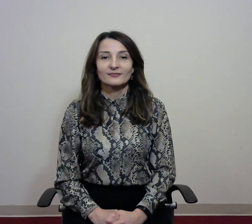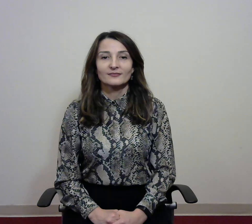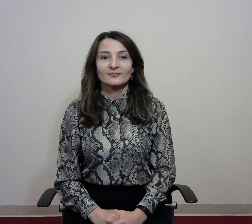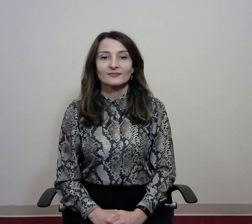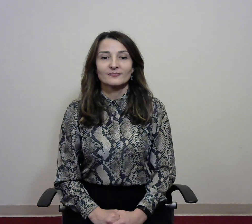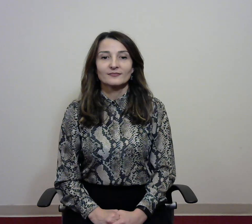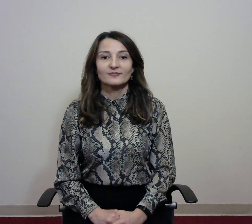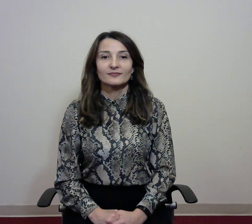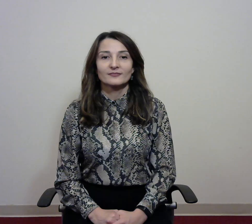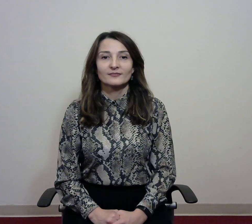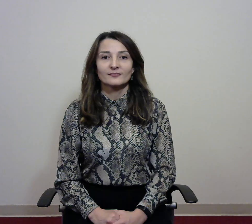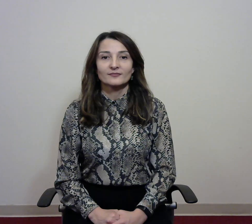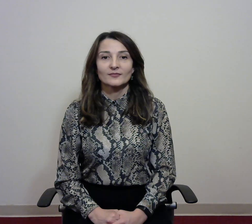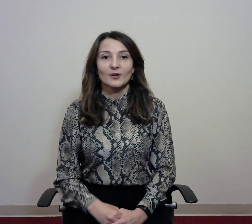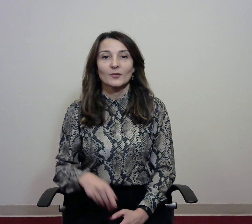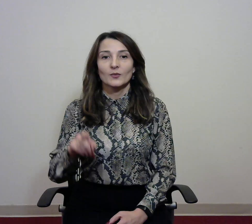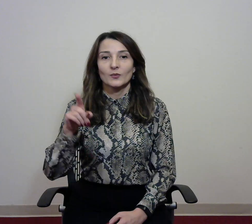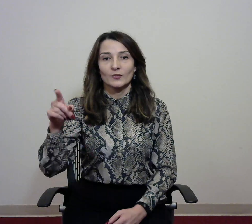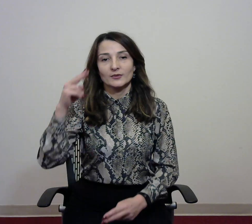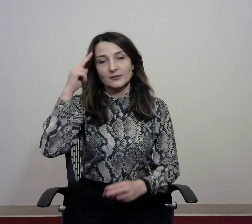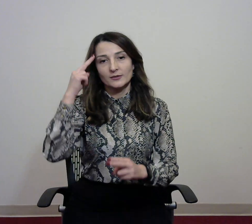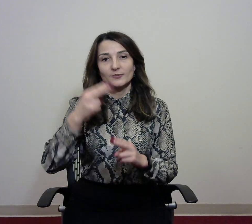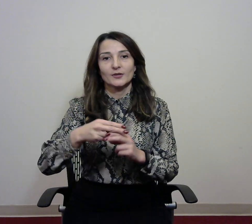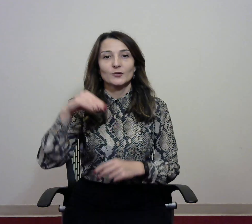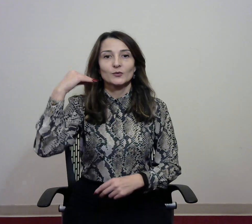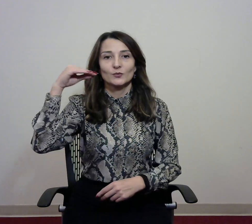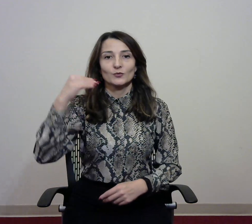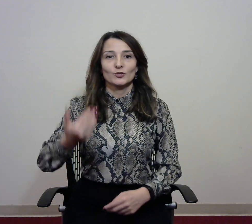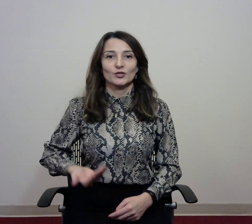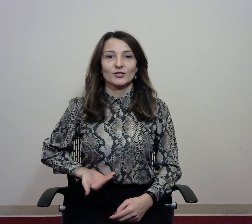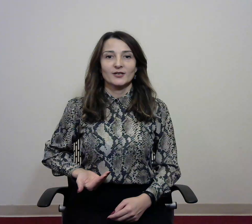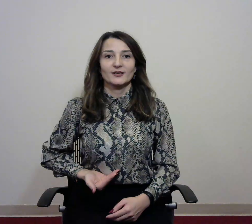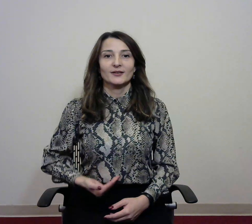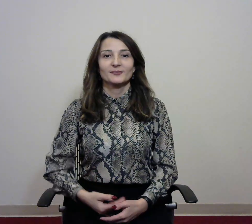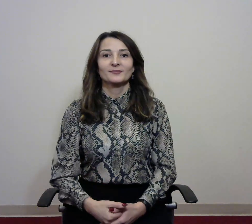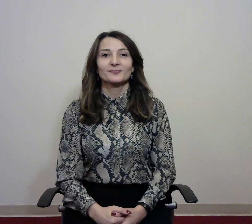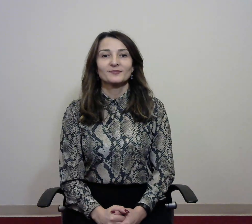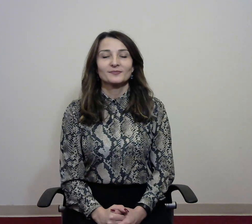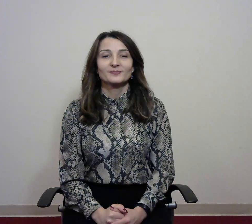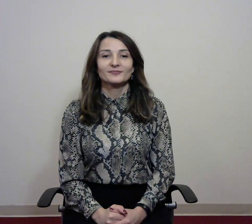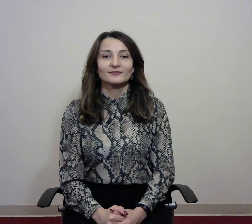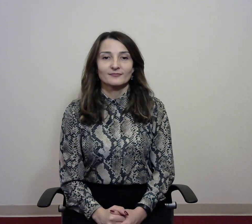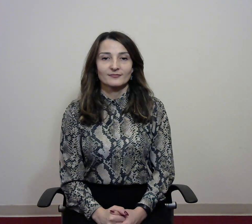Onun qardaşı Türkiyədə yaşayır